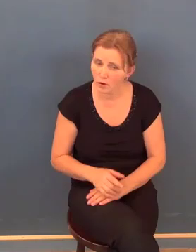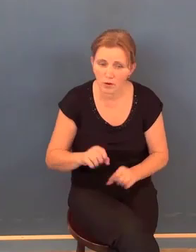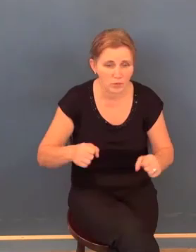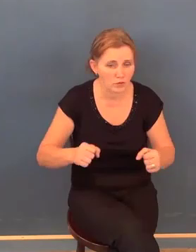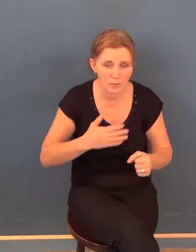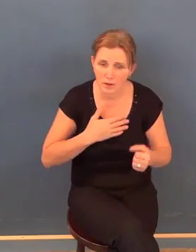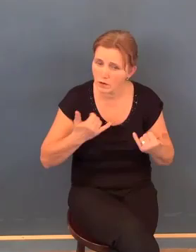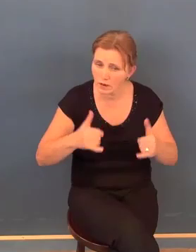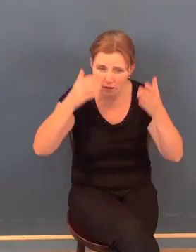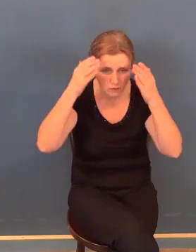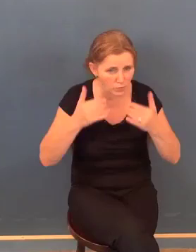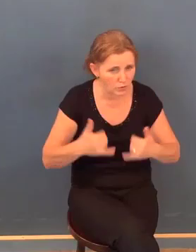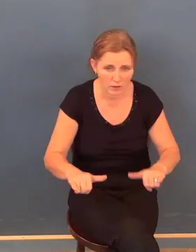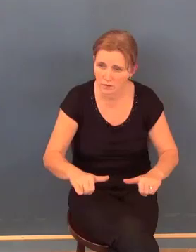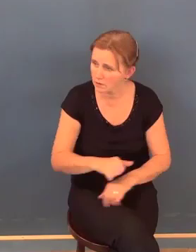Na motor jest inny kask.